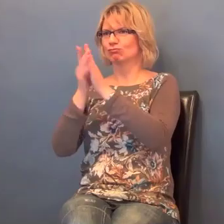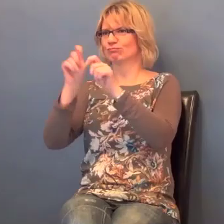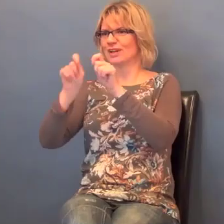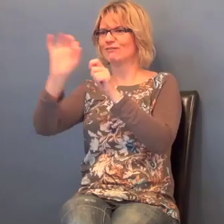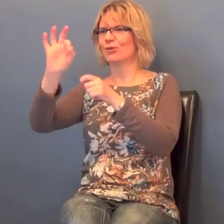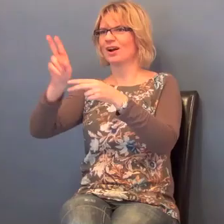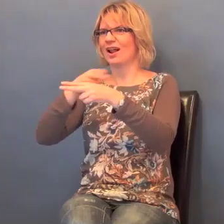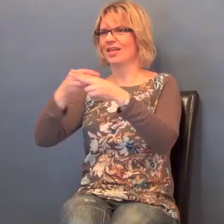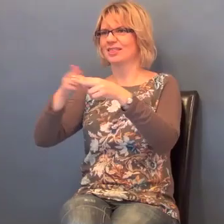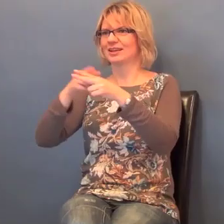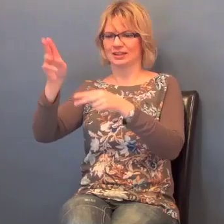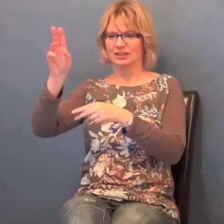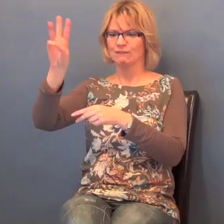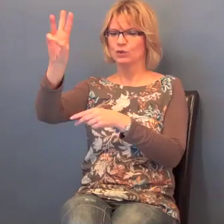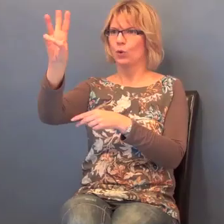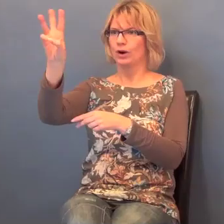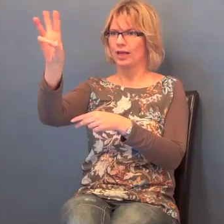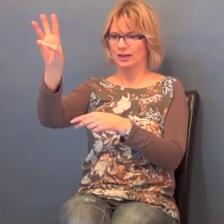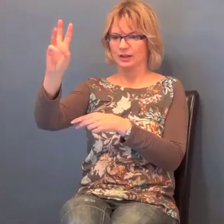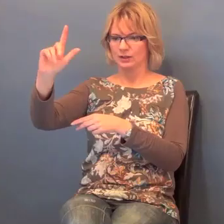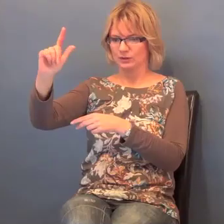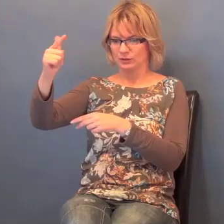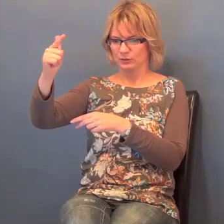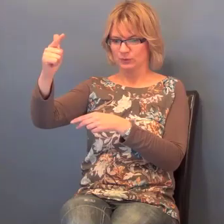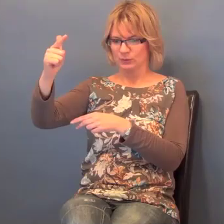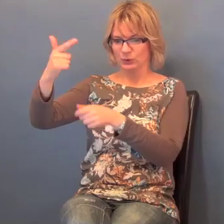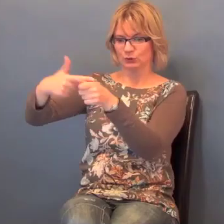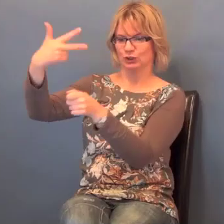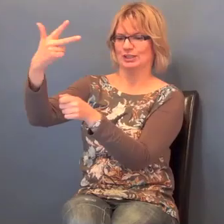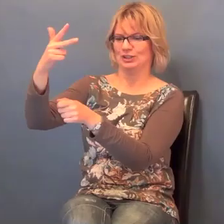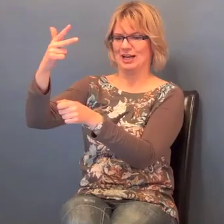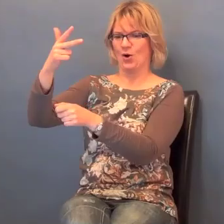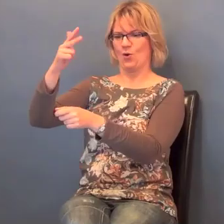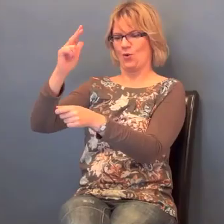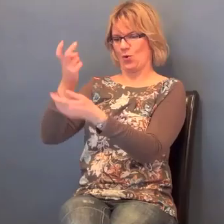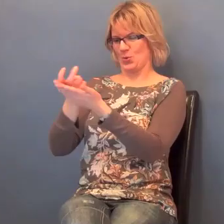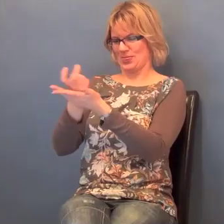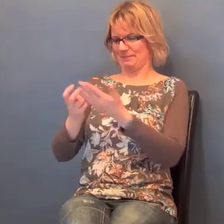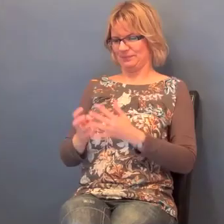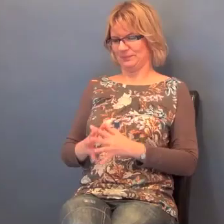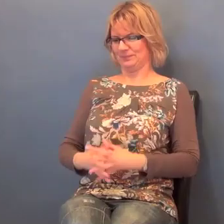Proszę sprawdź w swoim kalendarzu, czy masz wolny wtorek 23 lutego.